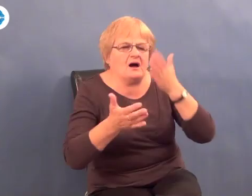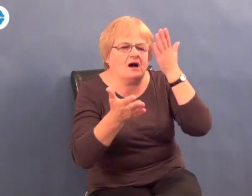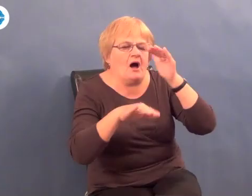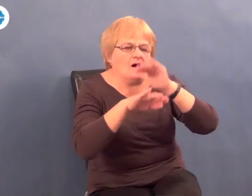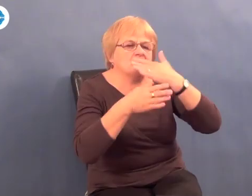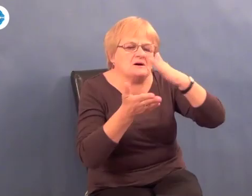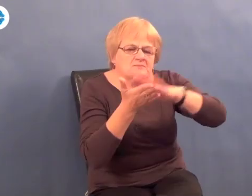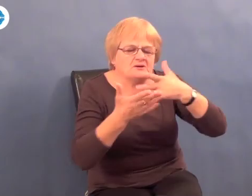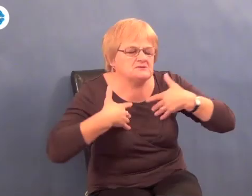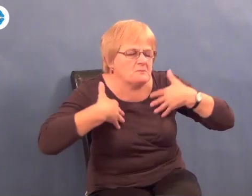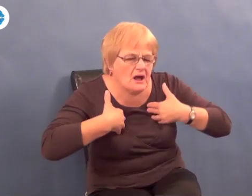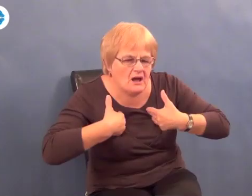A kolega przeprasza i mówi, że jest zmęczony.